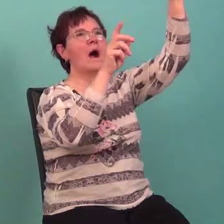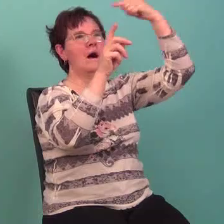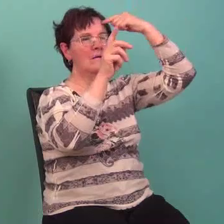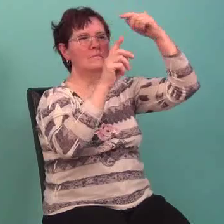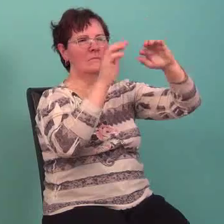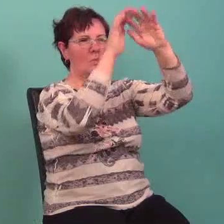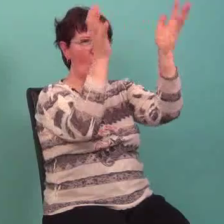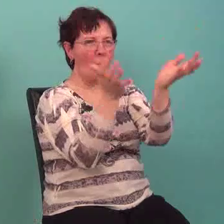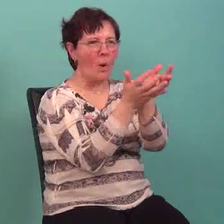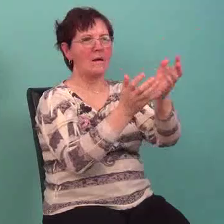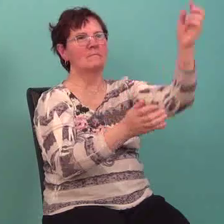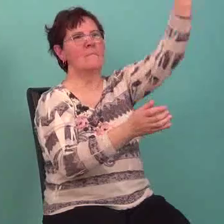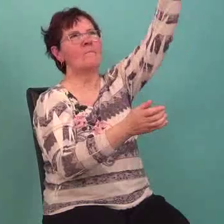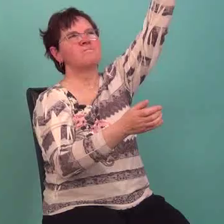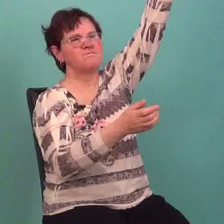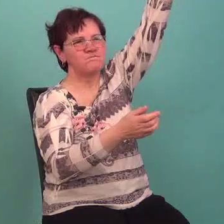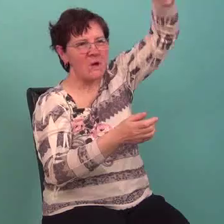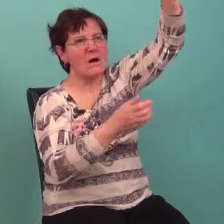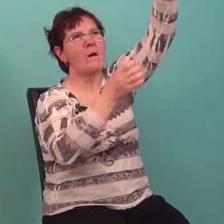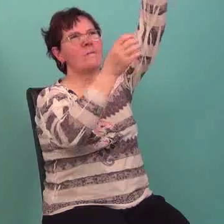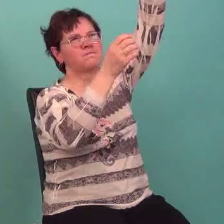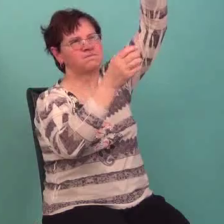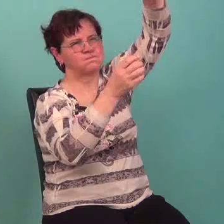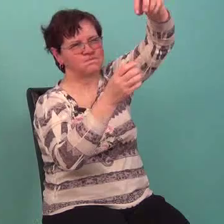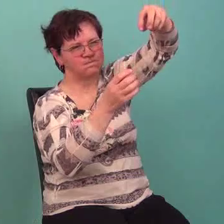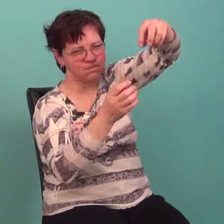Bierze kulę i wrzuca ją do rynny.